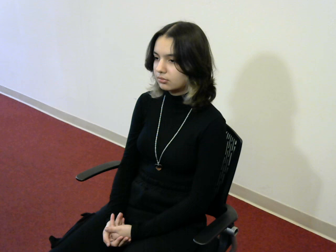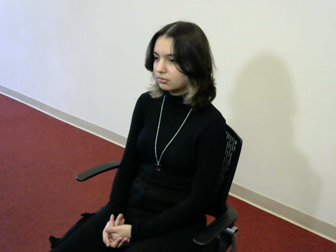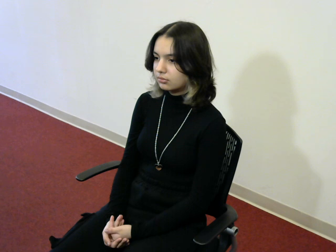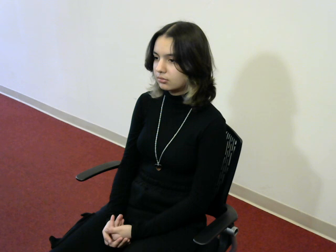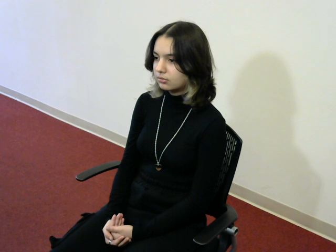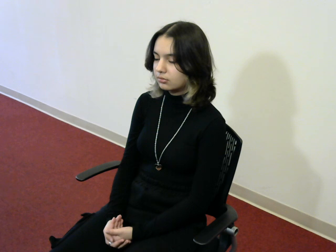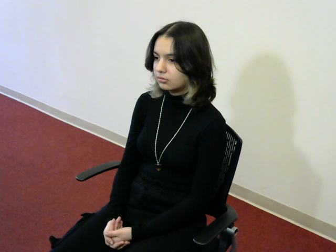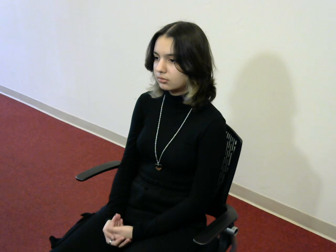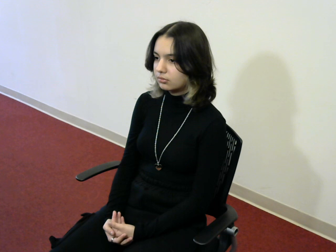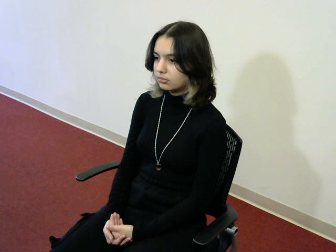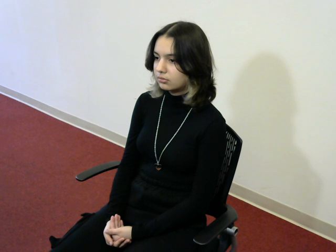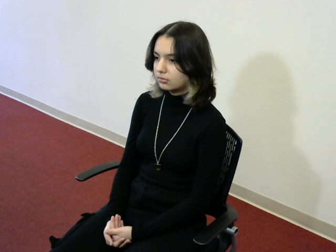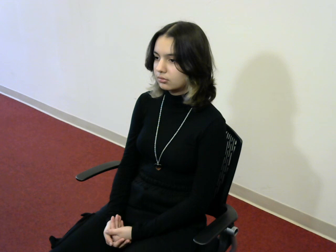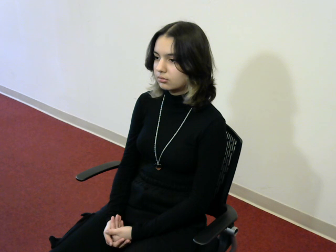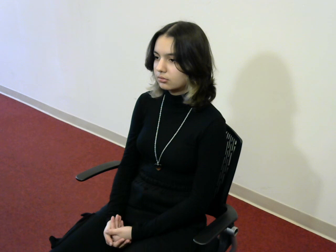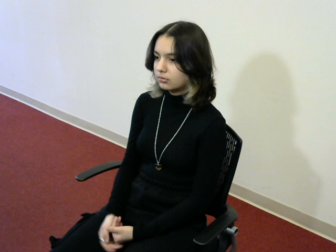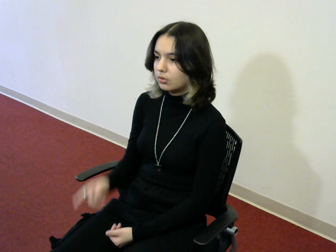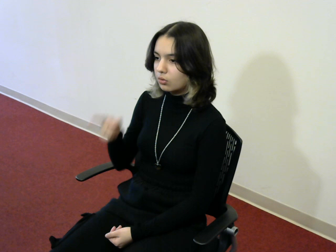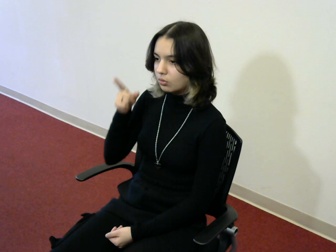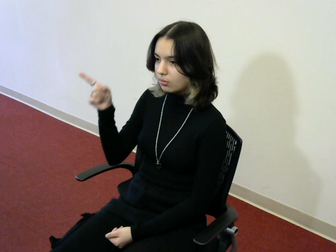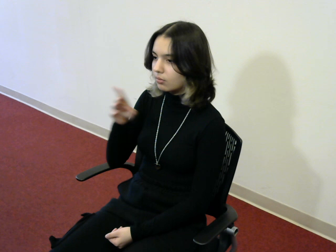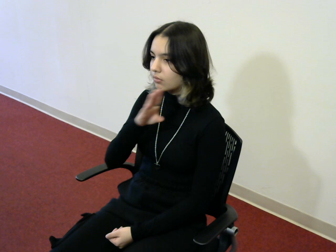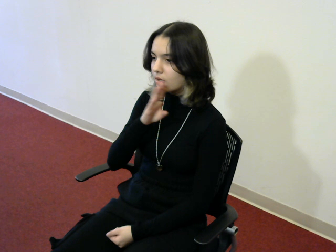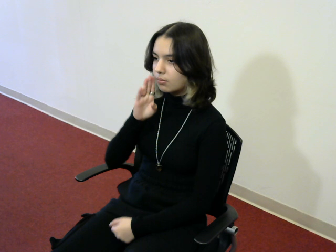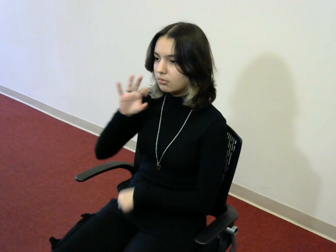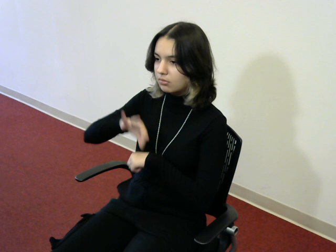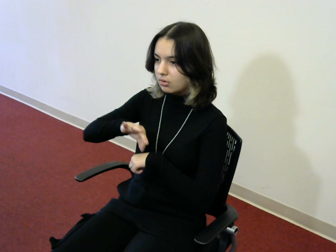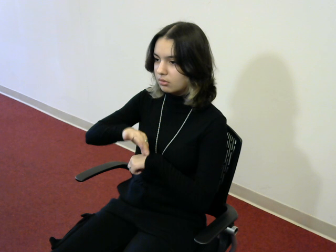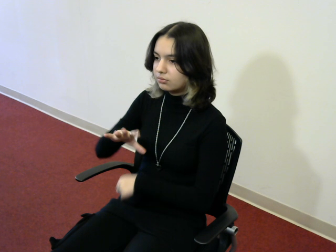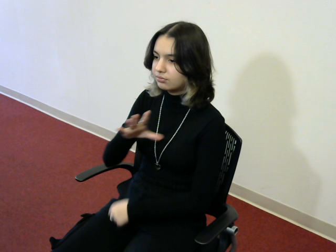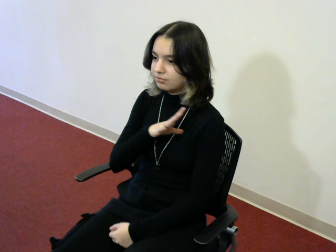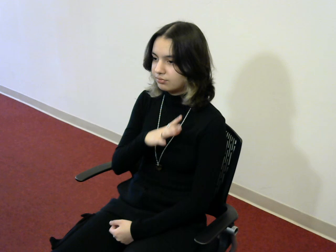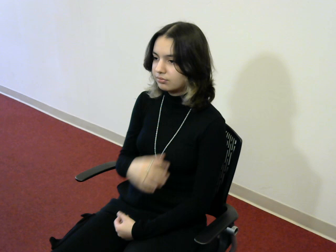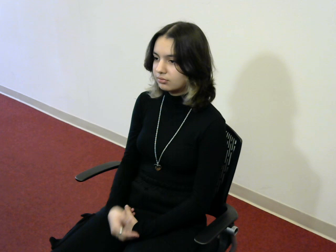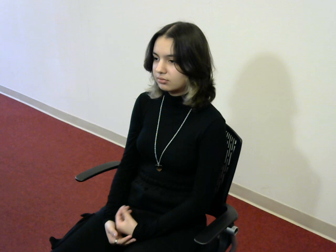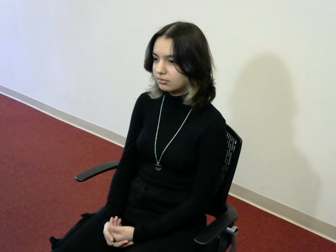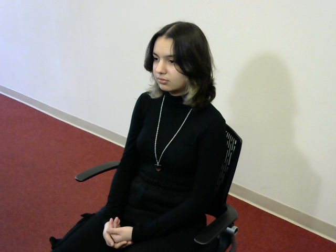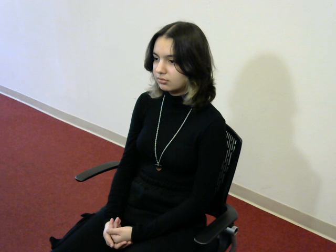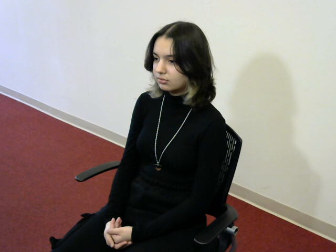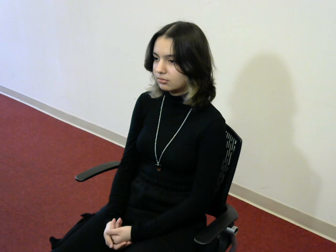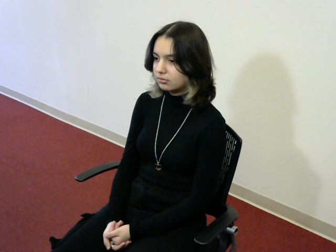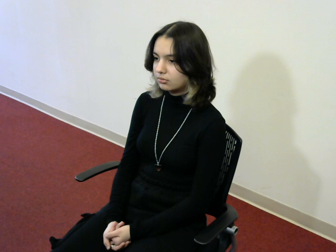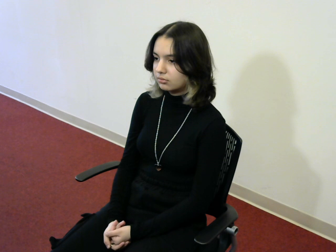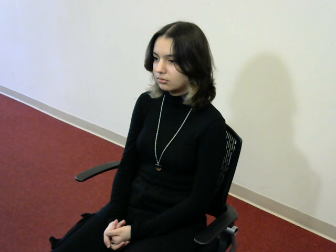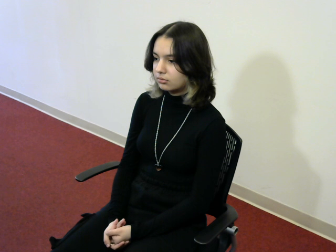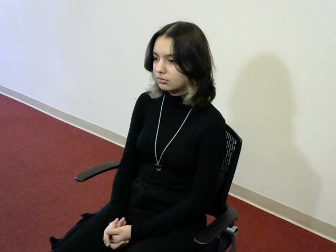Onun anası xəstələnmişdi